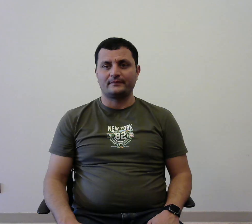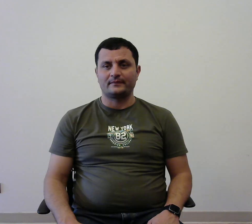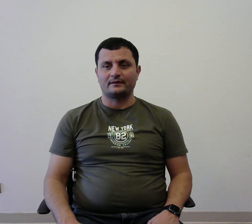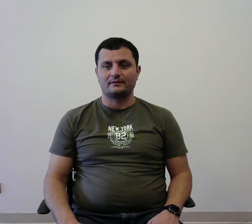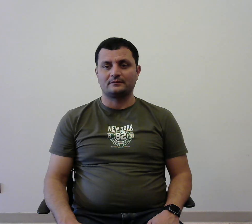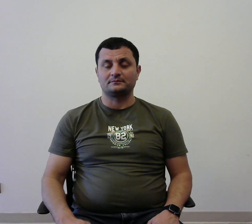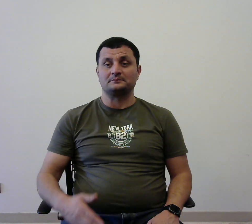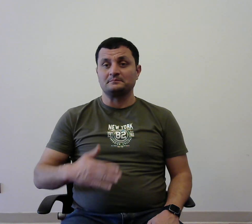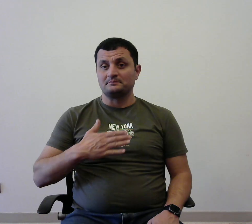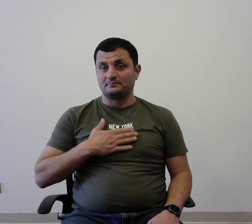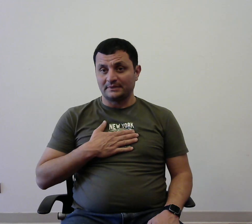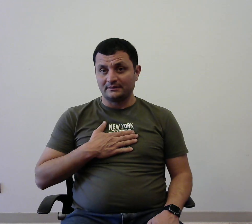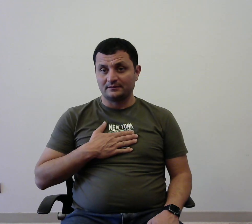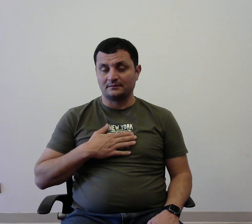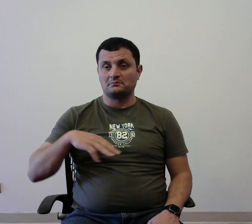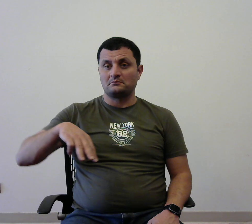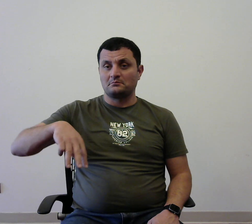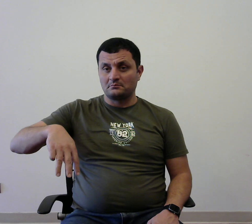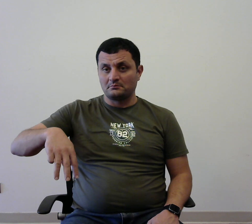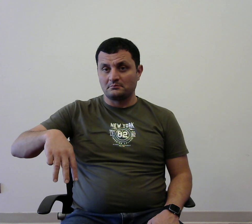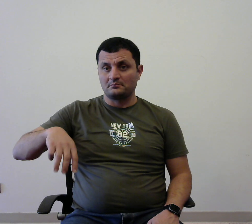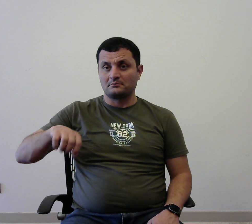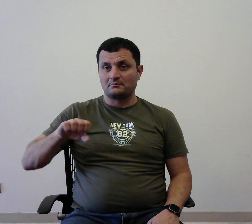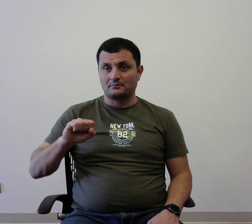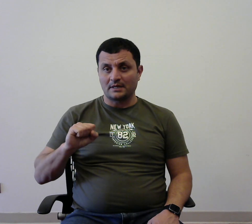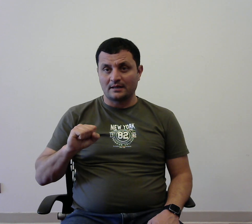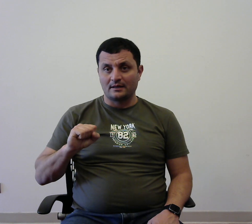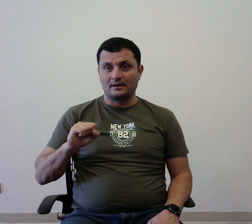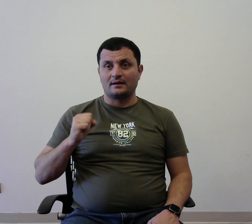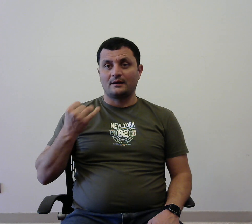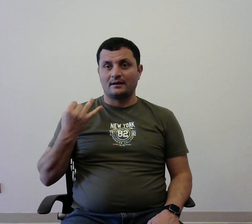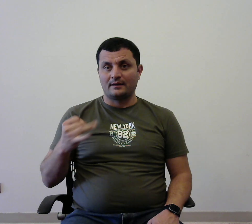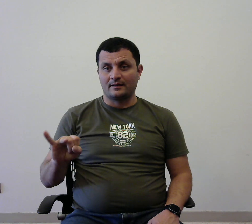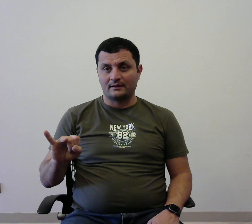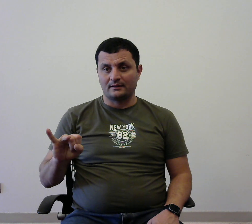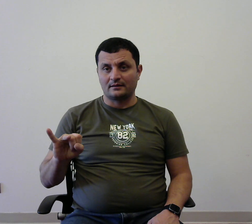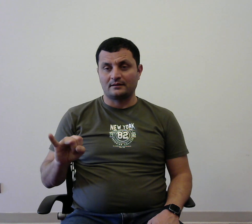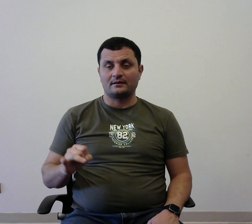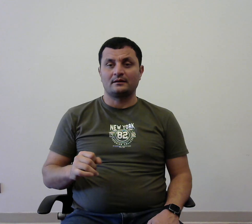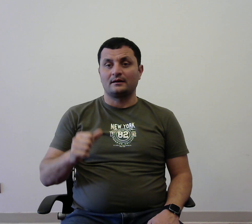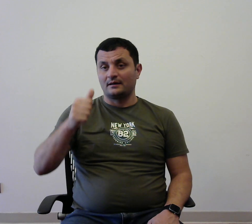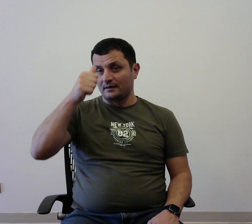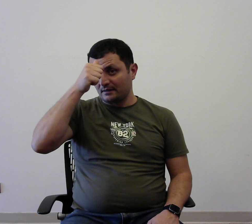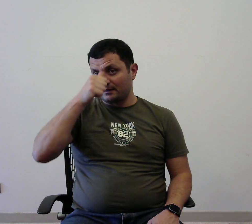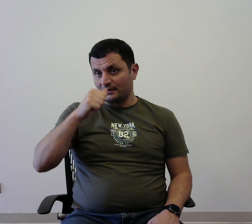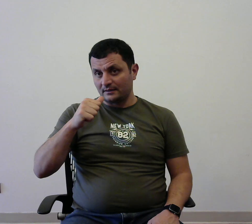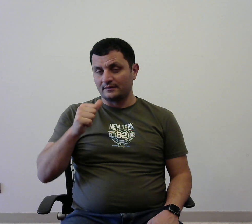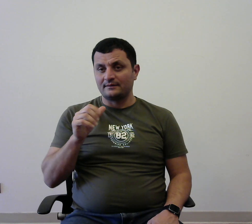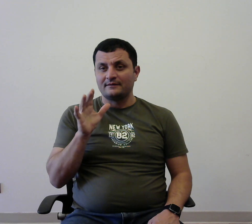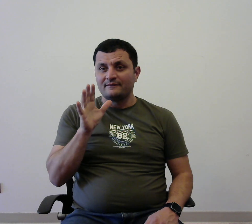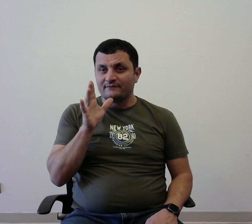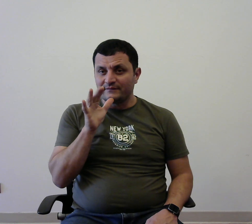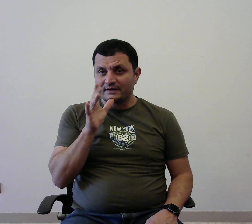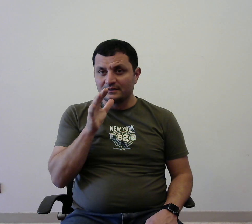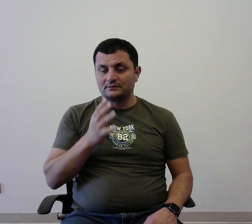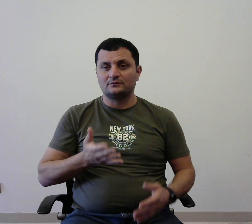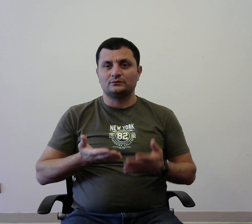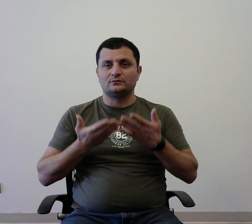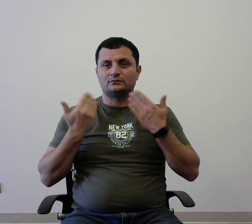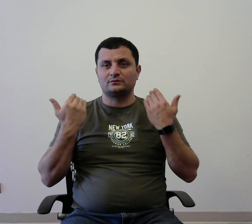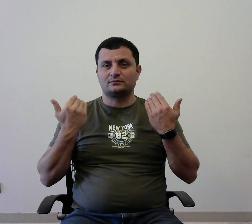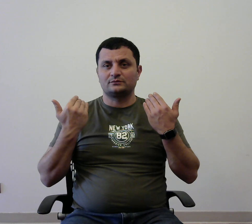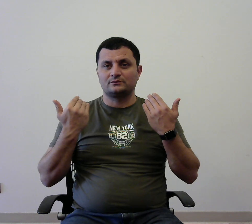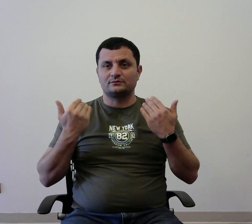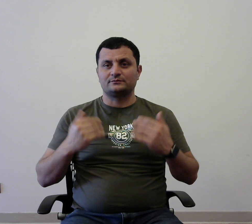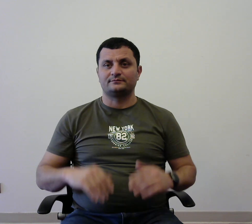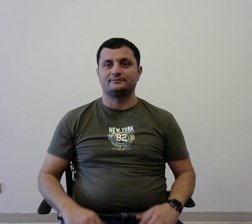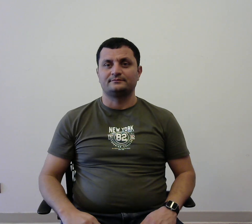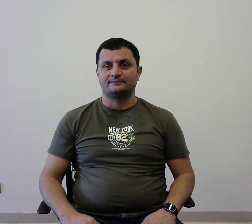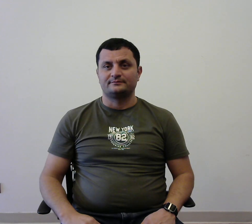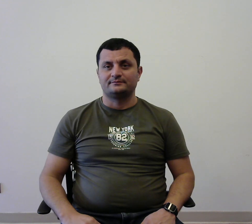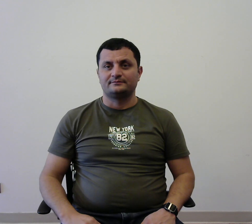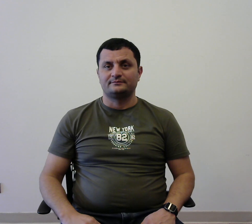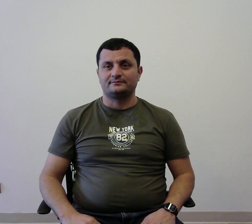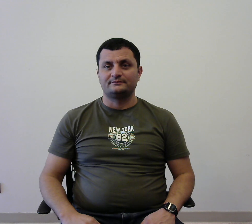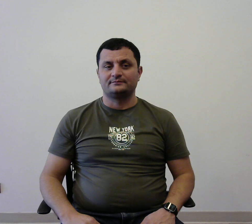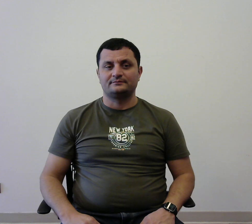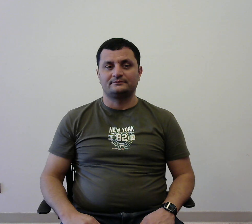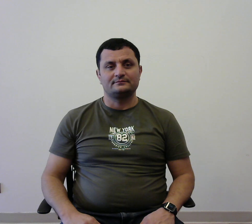Mənim may ayında vaxtım yoxdur